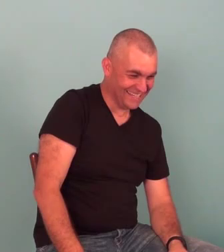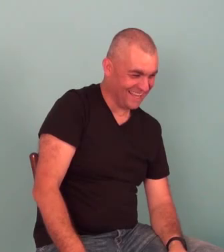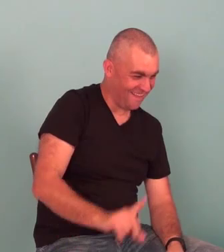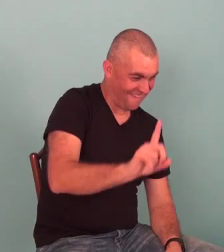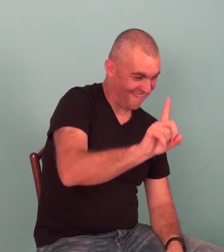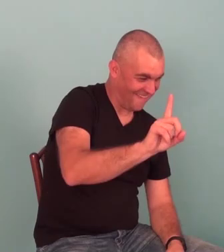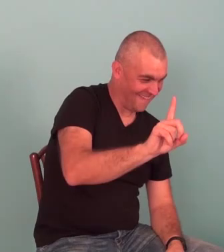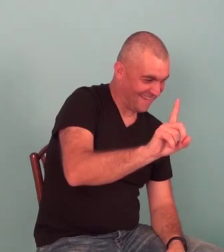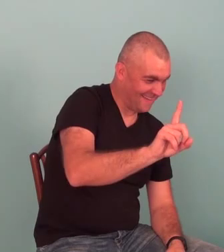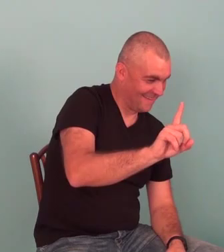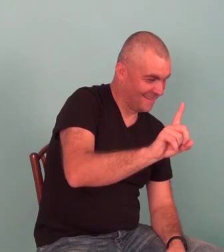Poczekaj.